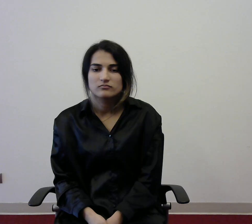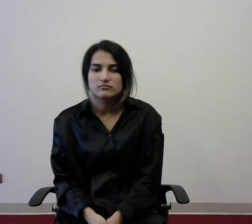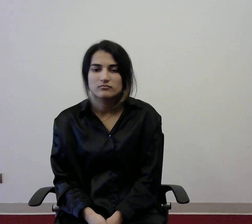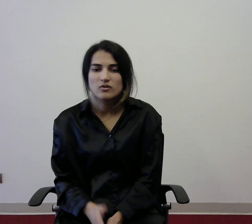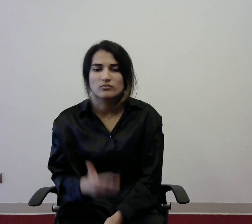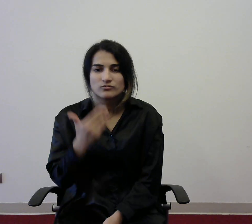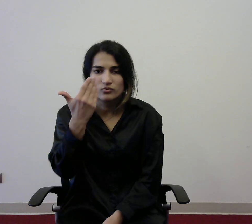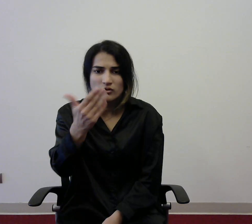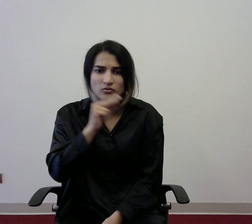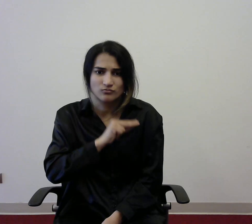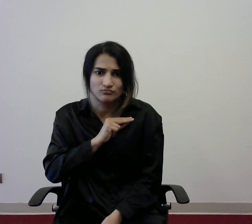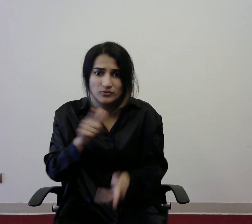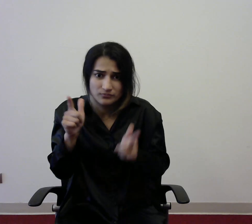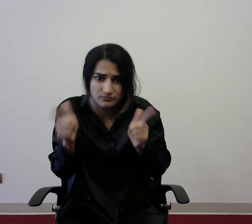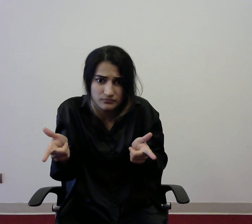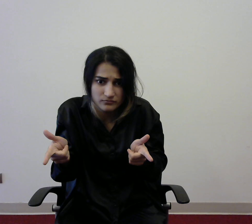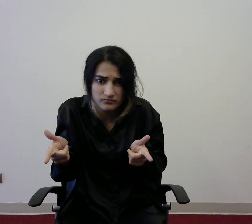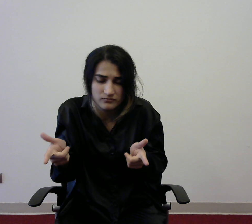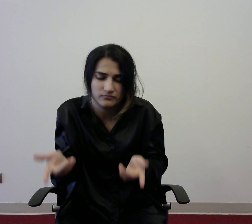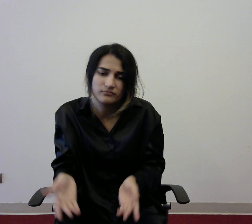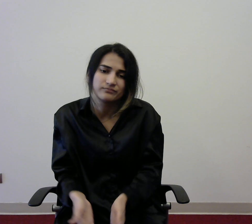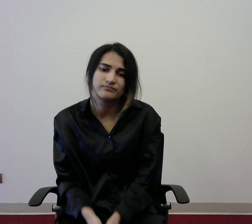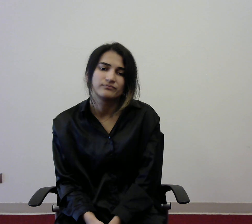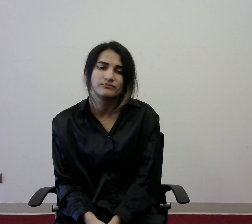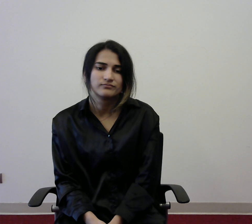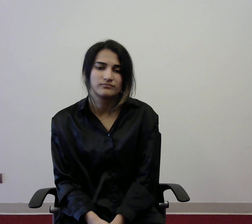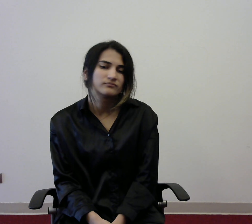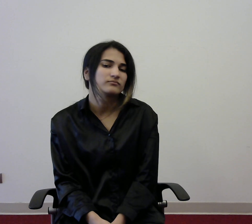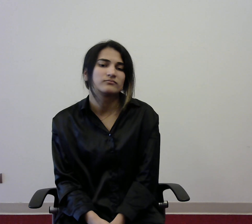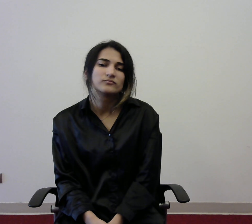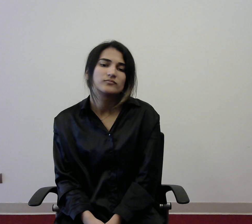Siz işdən razısınız?